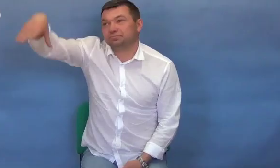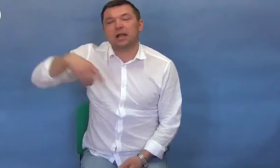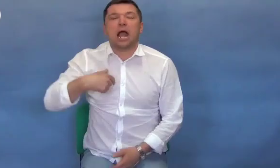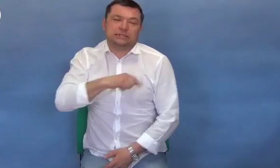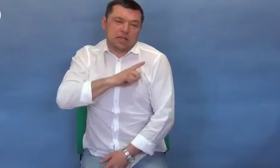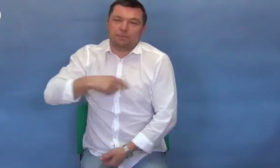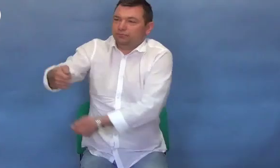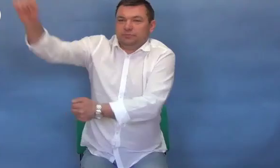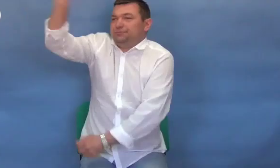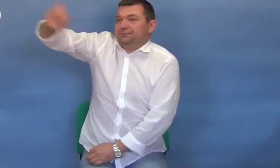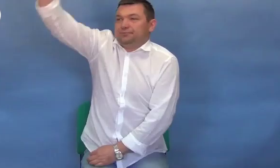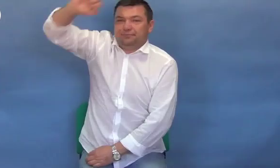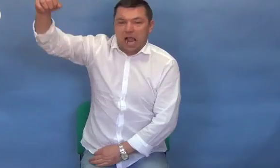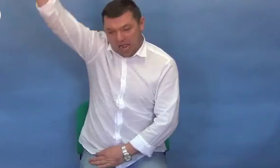Ja sam będę go polewał i mył.